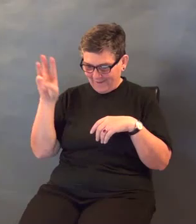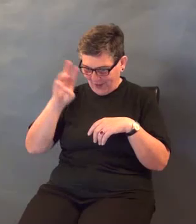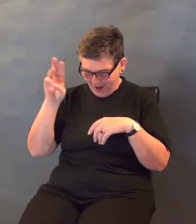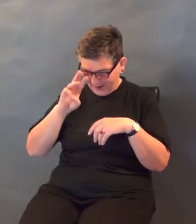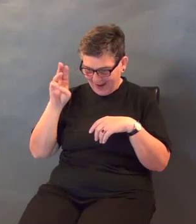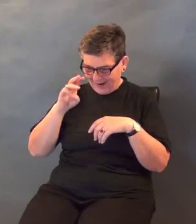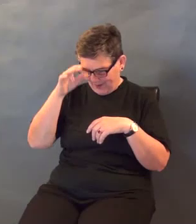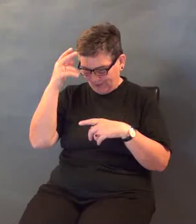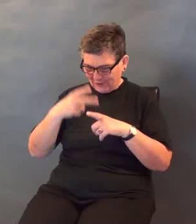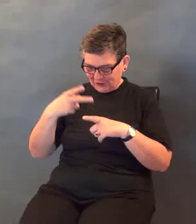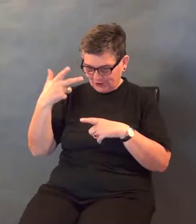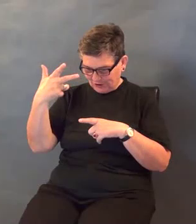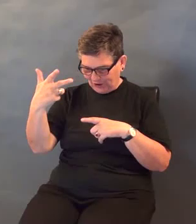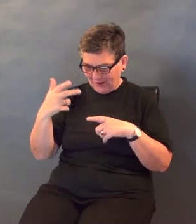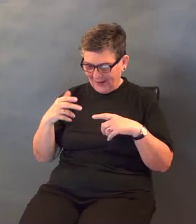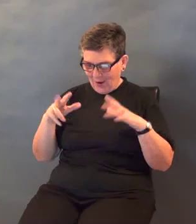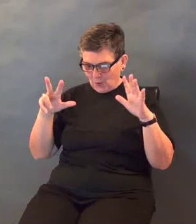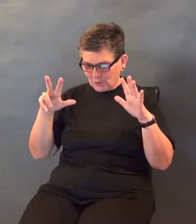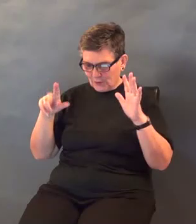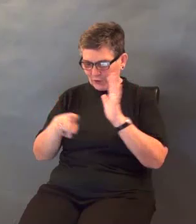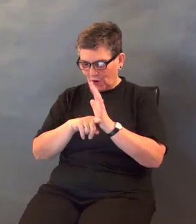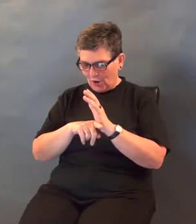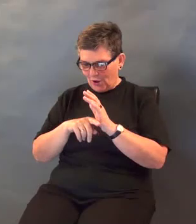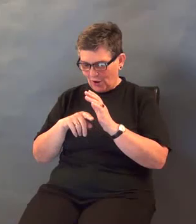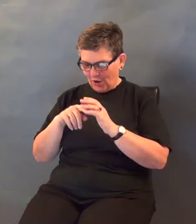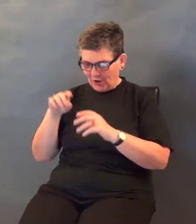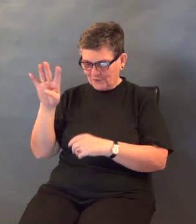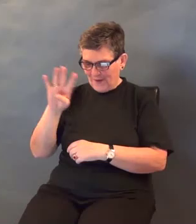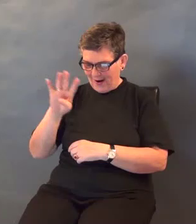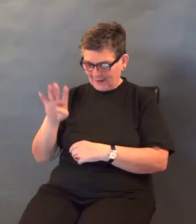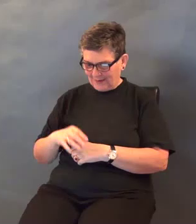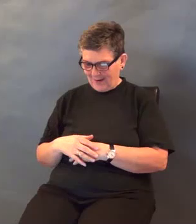Wtorek, dwudziestego trzeciego od ósmej do czwartej.